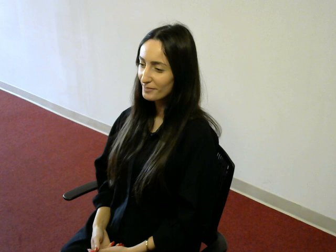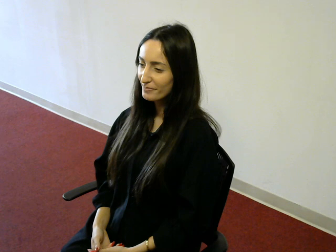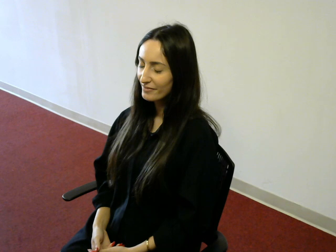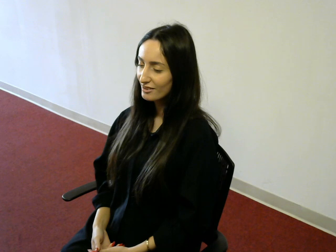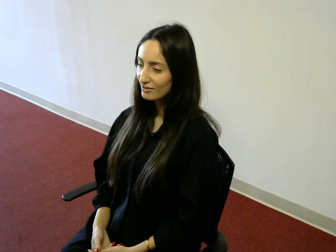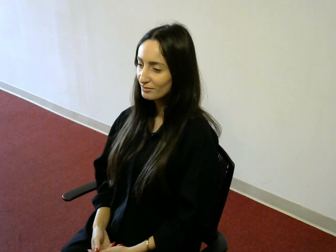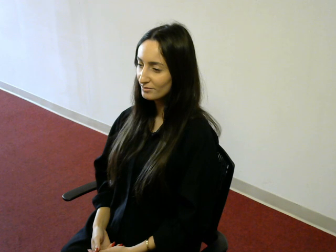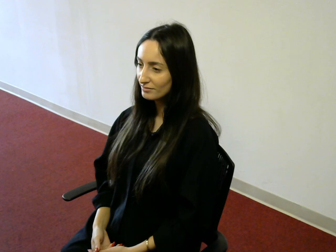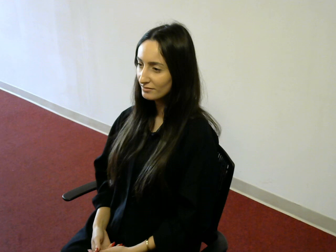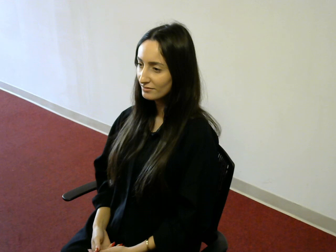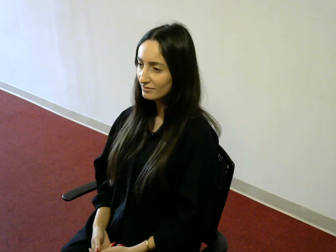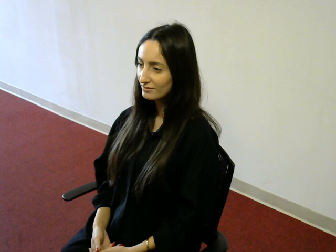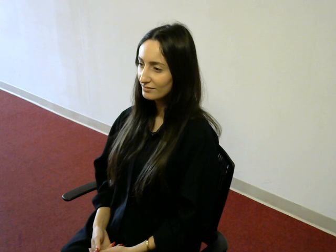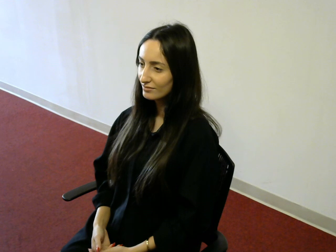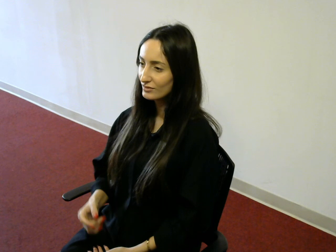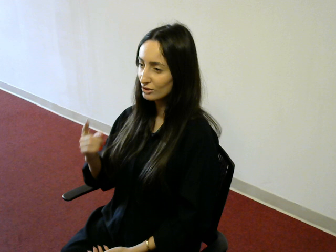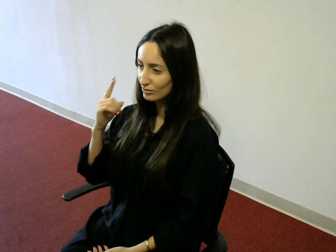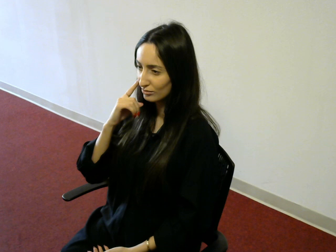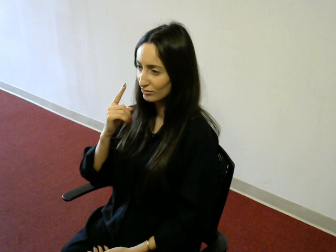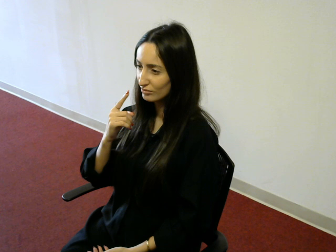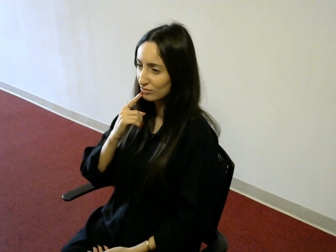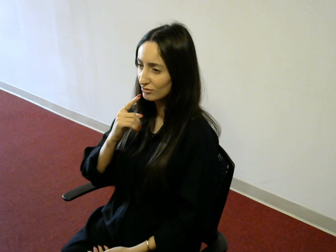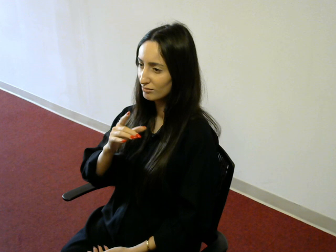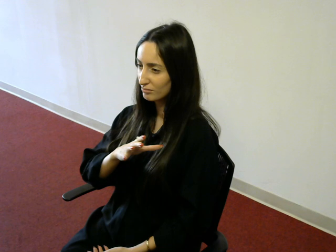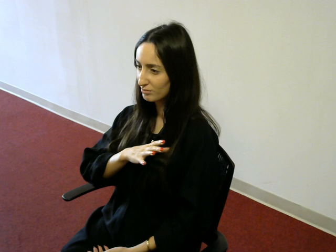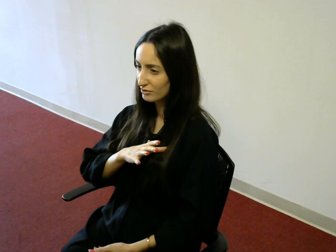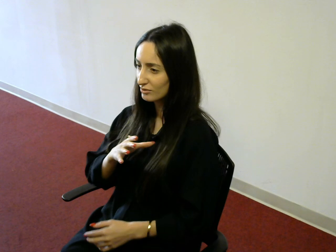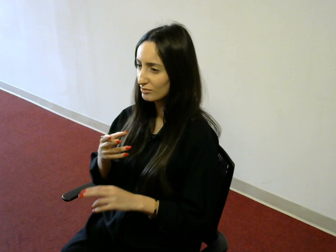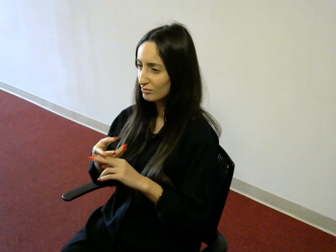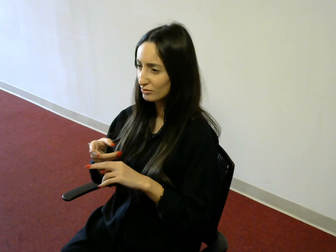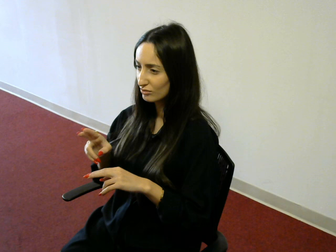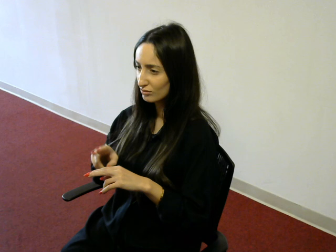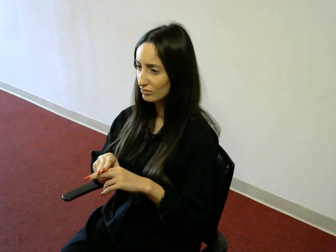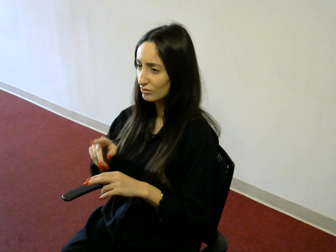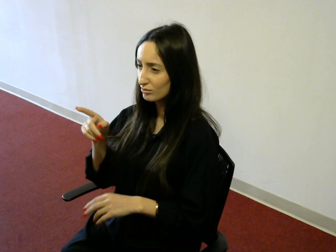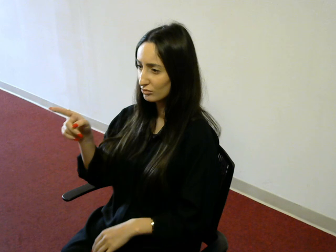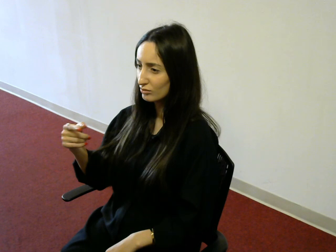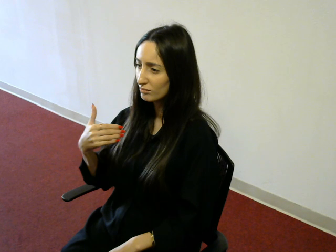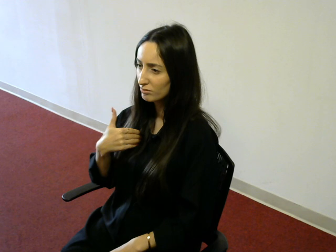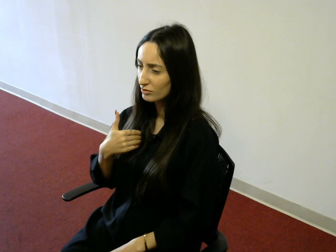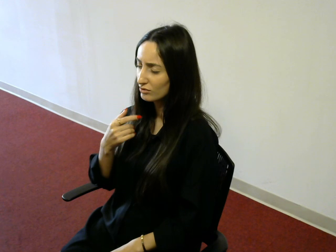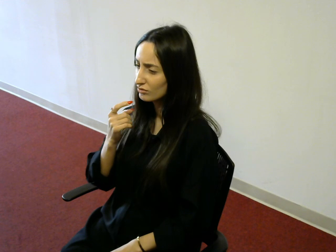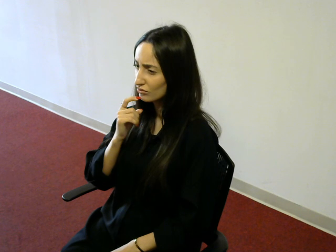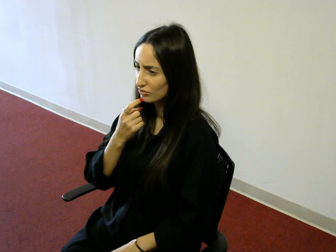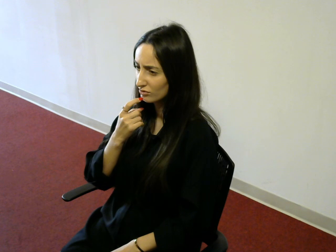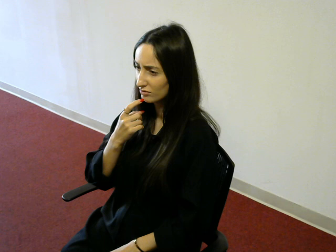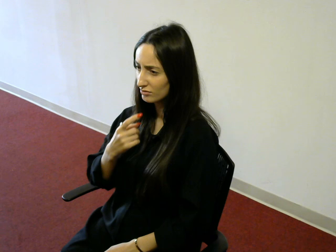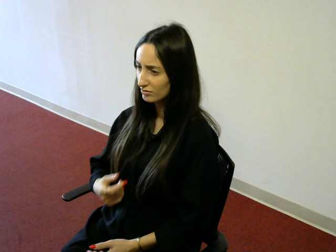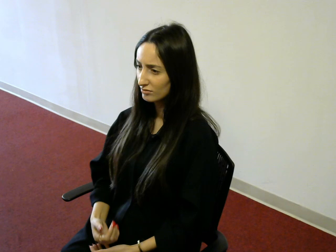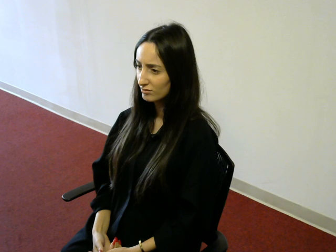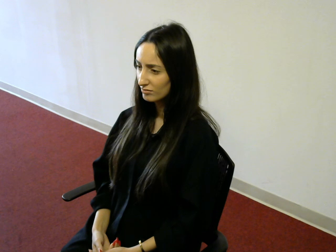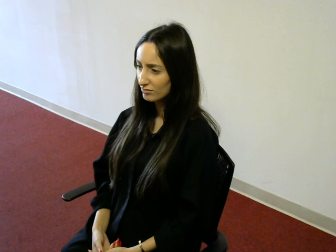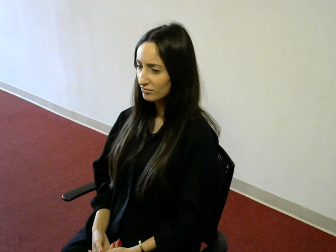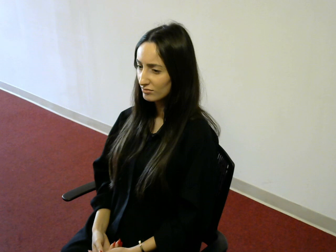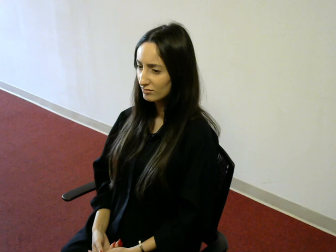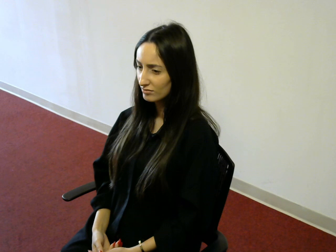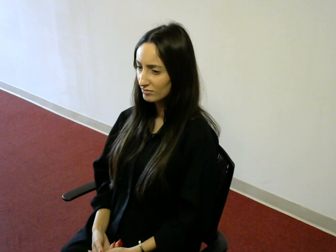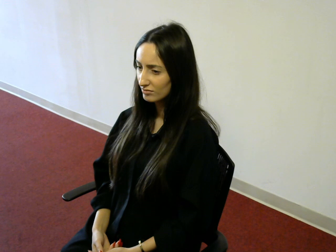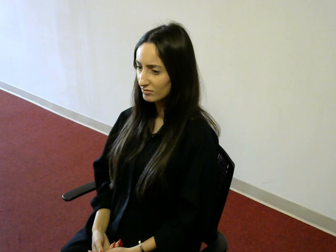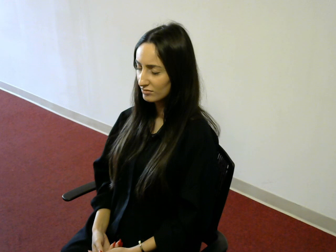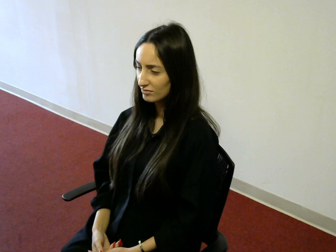Eşitmə məhdudiyyəti olduğuna görə bu mənə çətindir